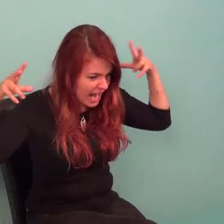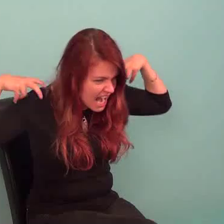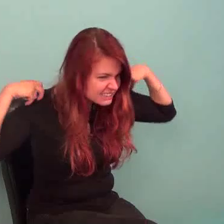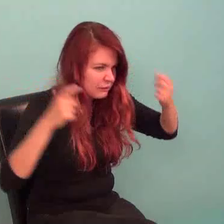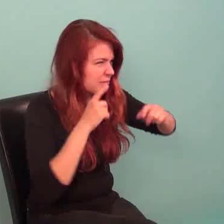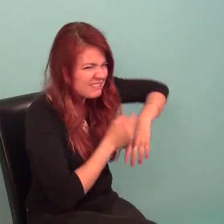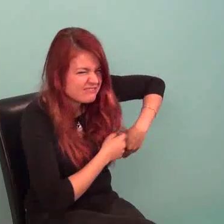Chłopiec odpycha ją.